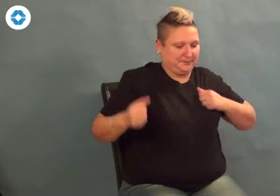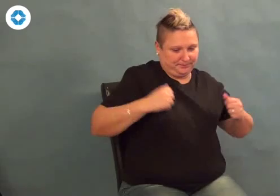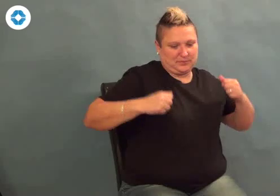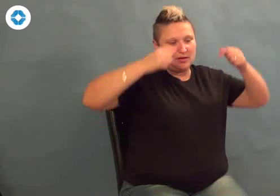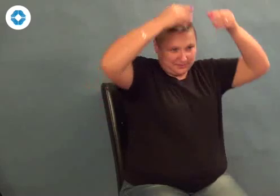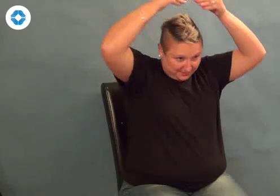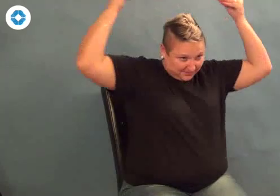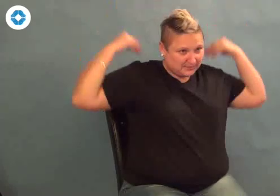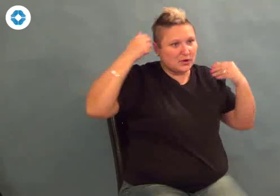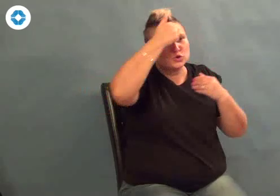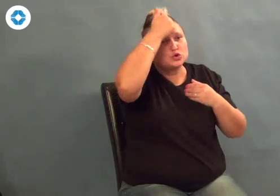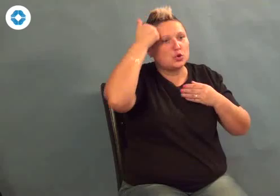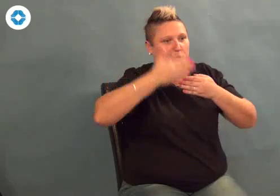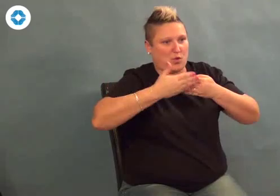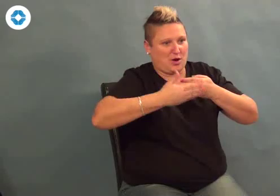Zakłada na plecy nosidło z szybami.